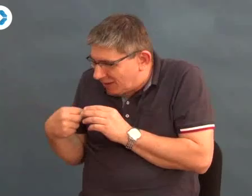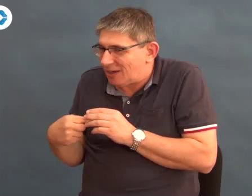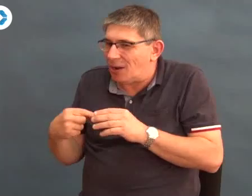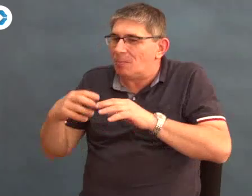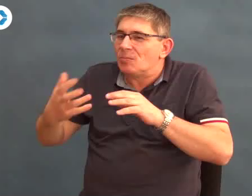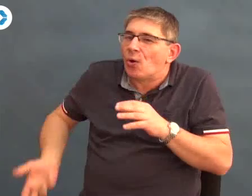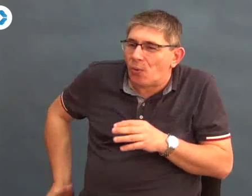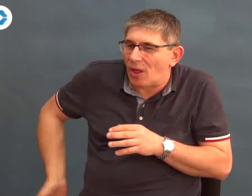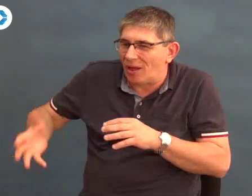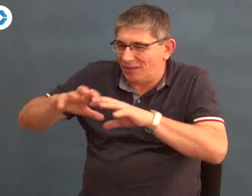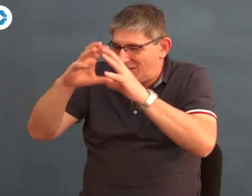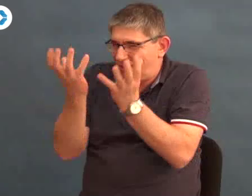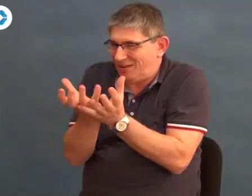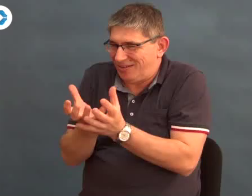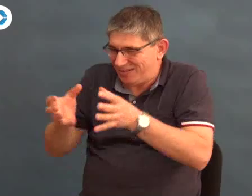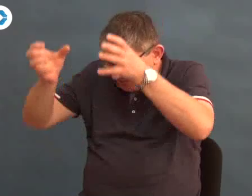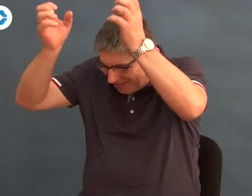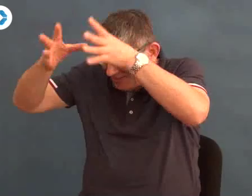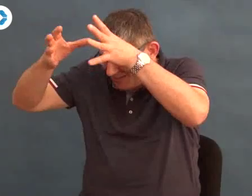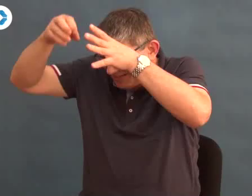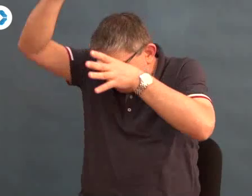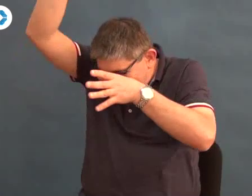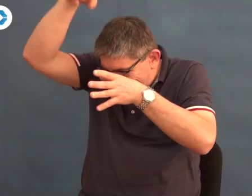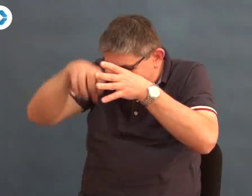Bierze kulę bowlingową i wrzuca ją do środka.